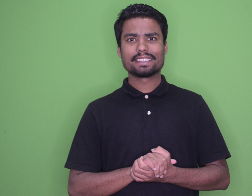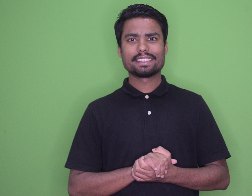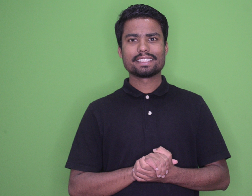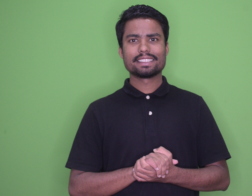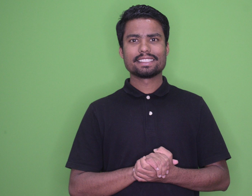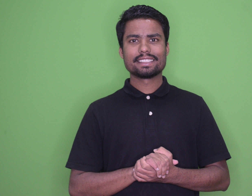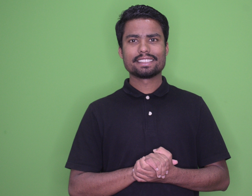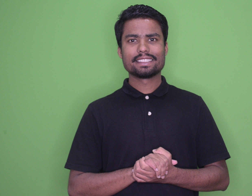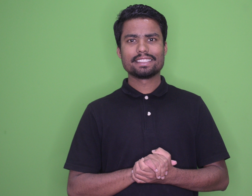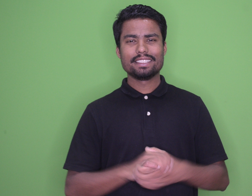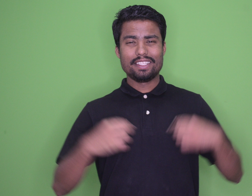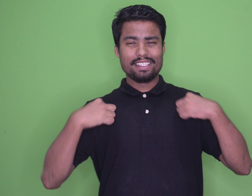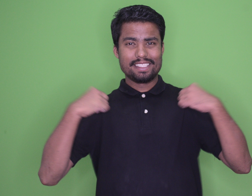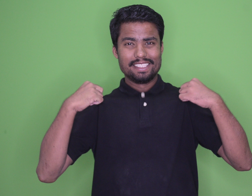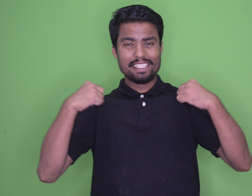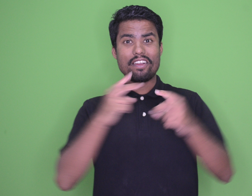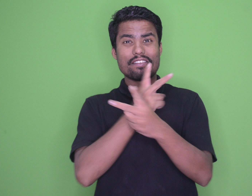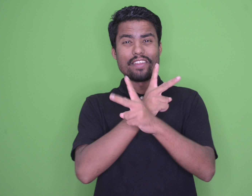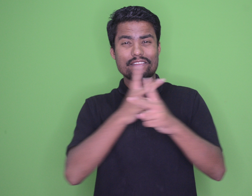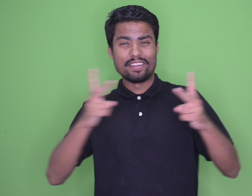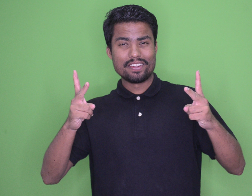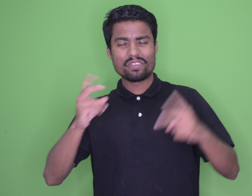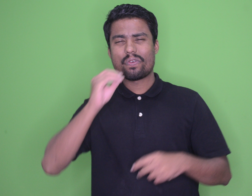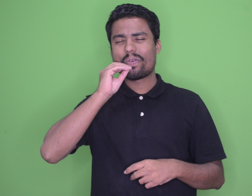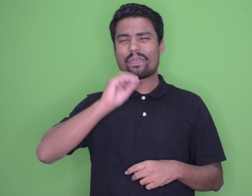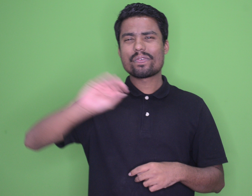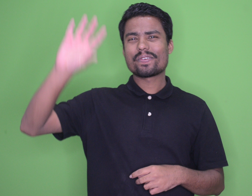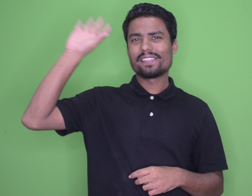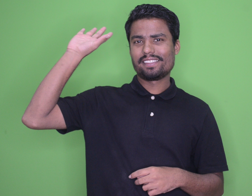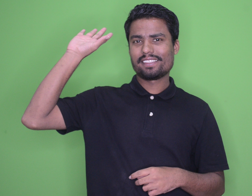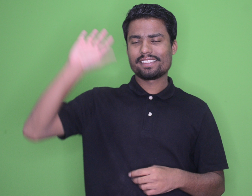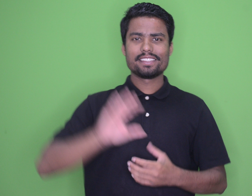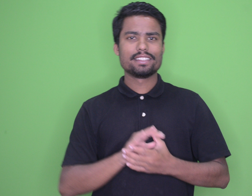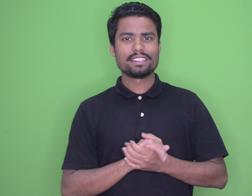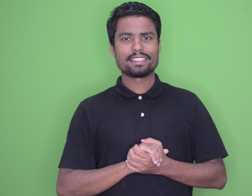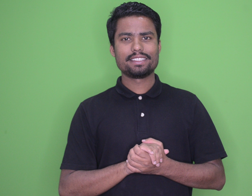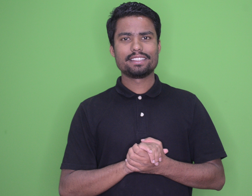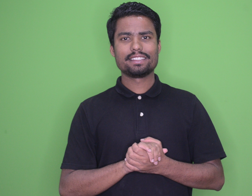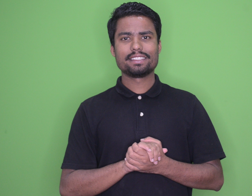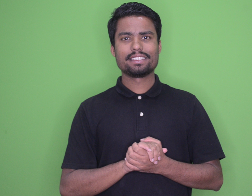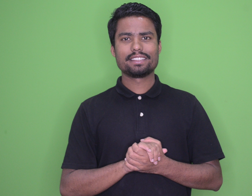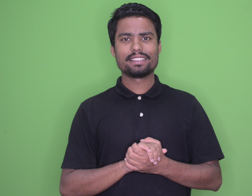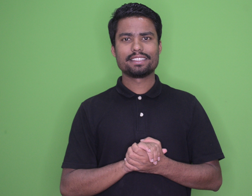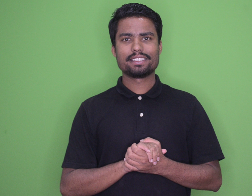clothes are old